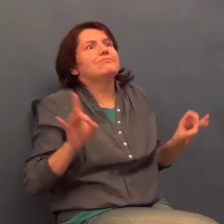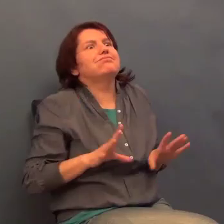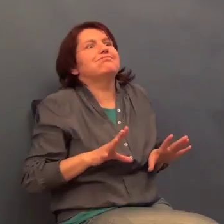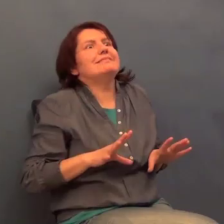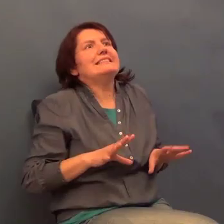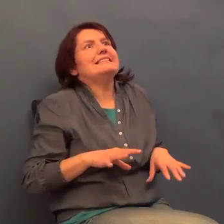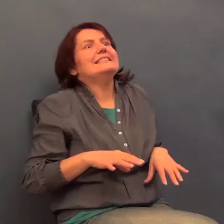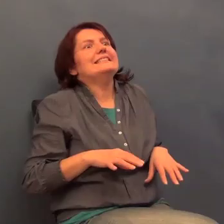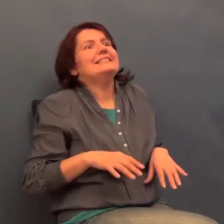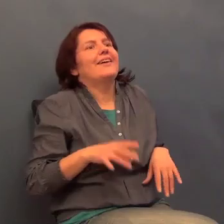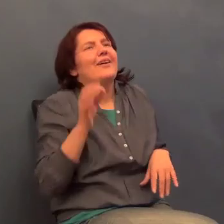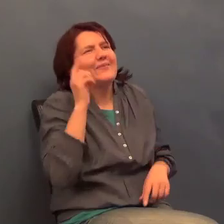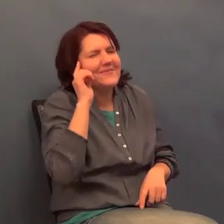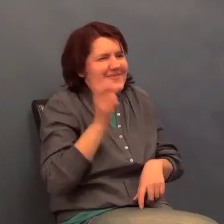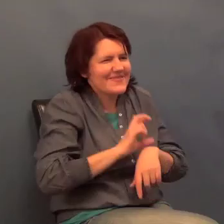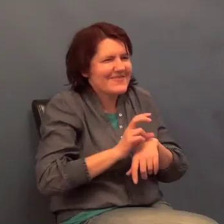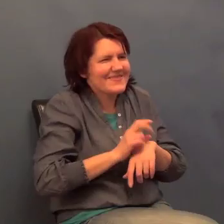Kot zastanawia się, co robić.